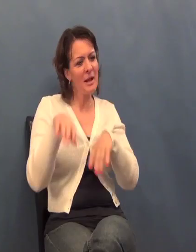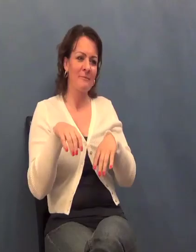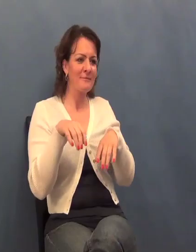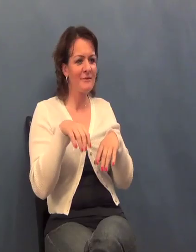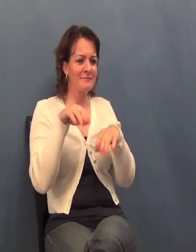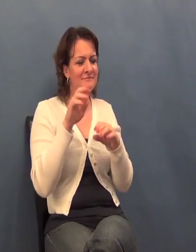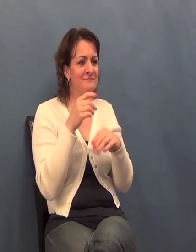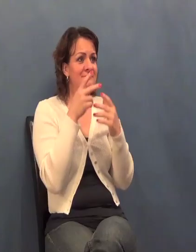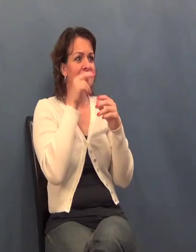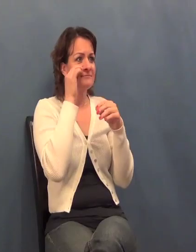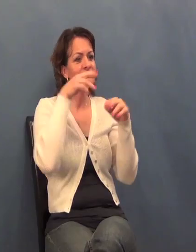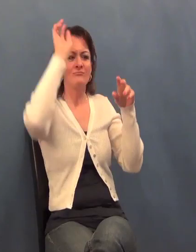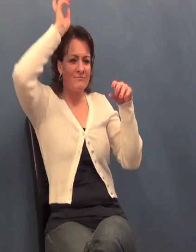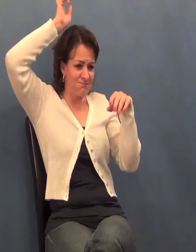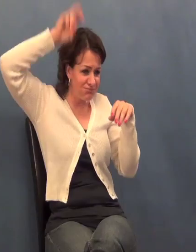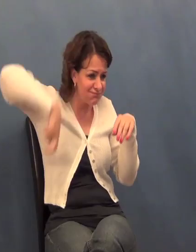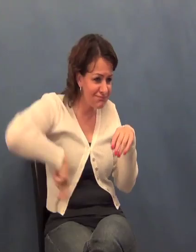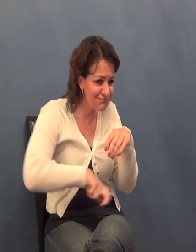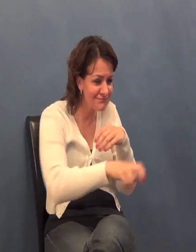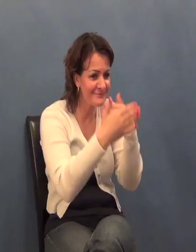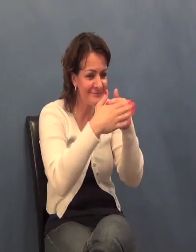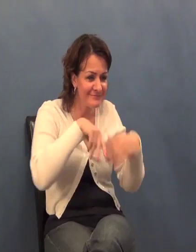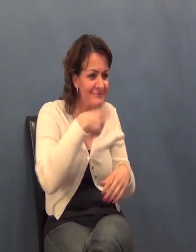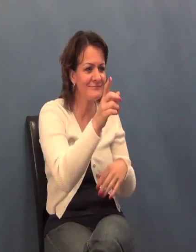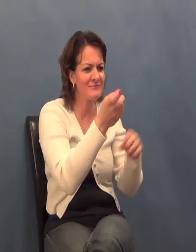Kot widzi to, schodzi na dół, wchodzi przez drzwi i zostaje wyrzucony.